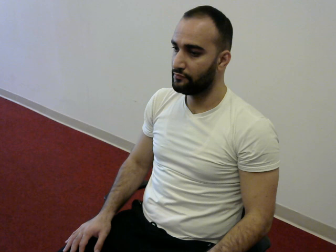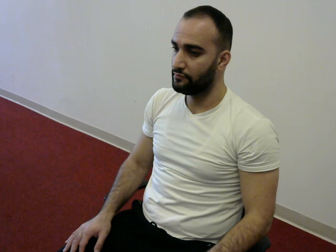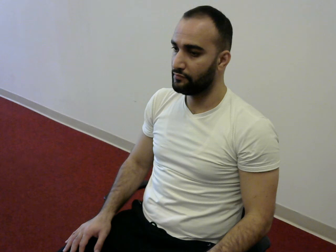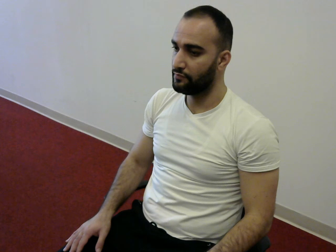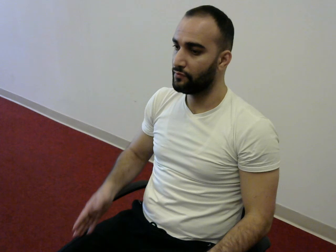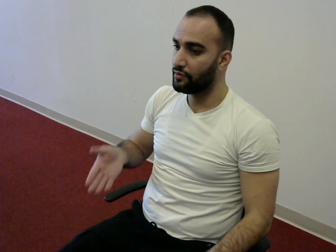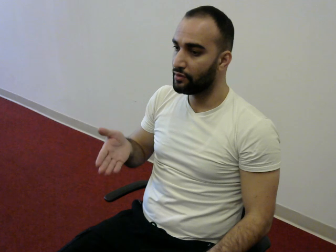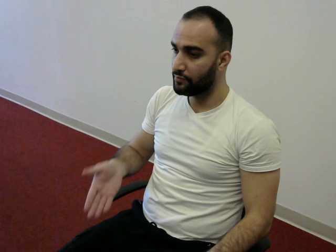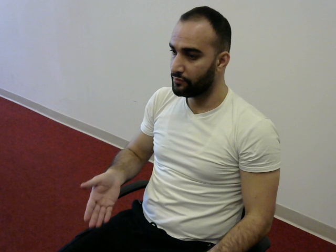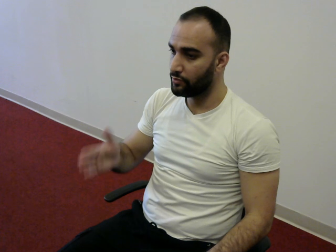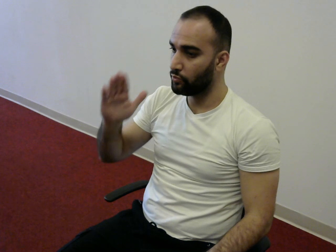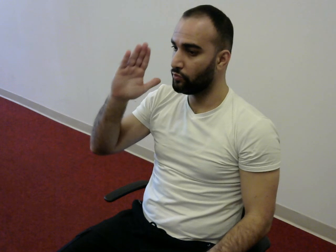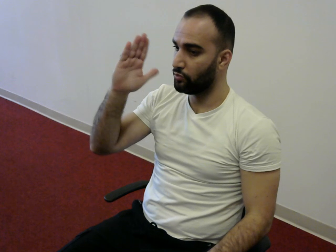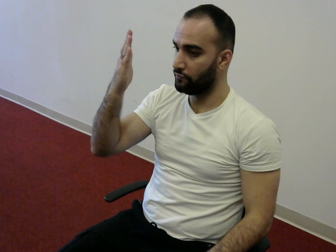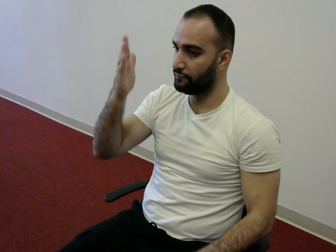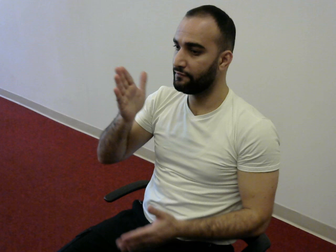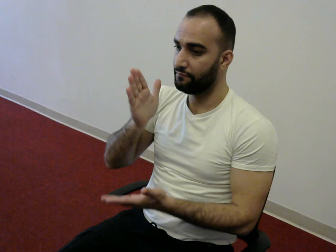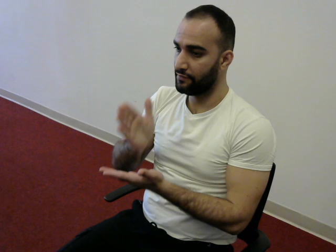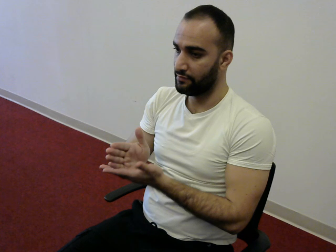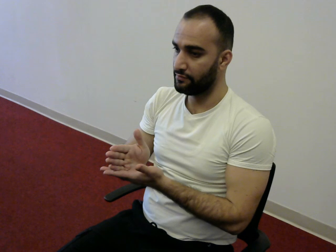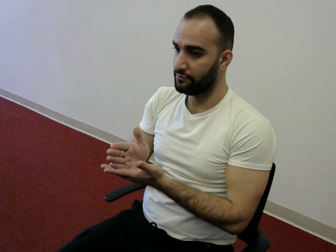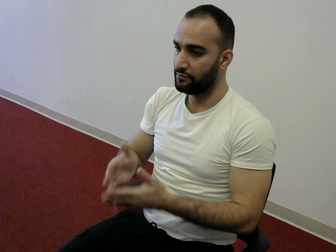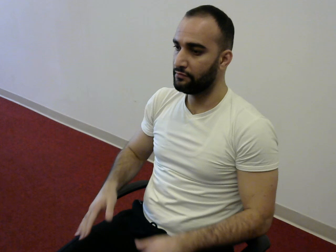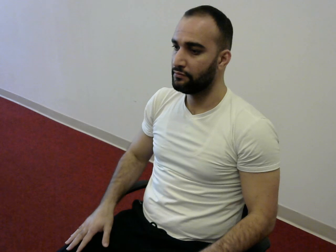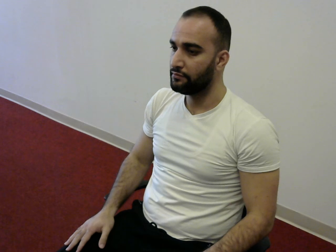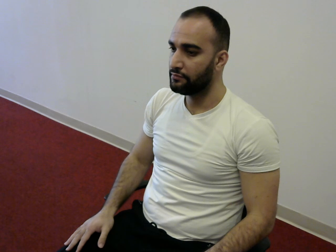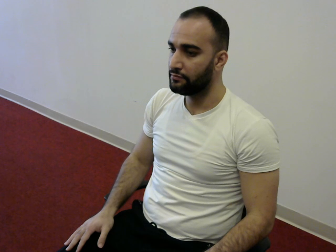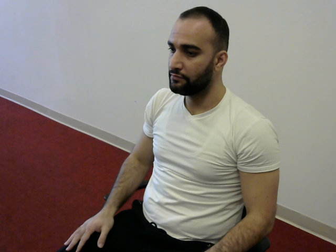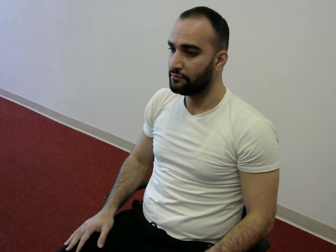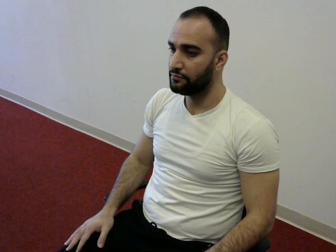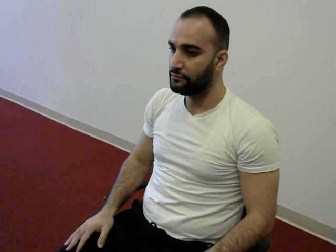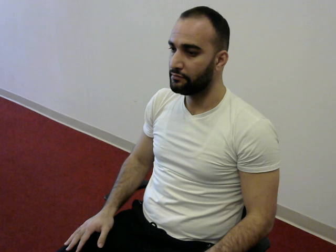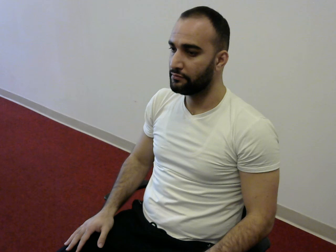Burda güzgü varmı?